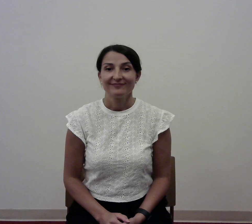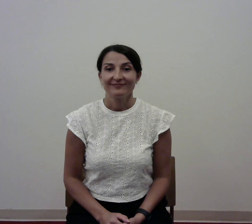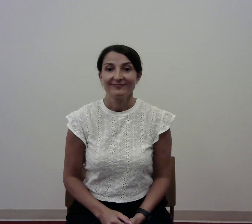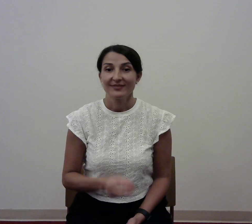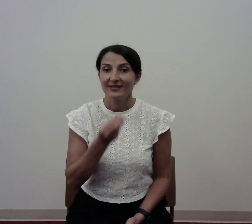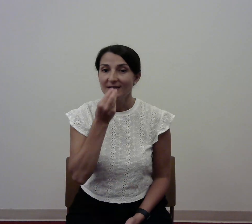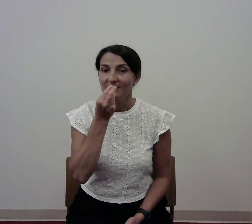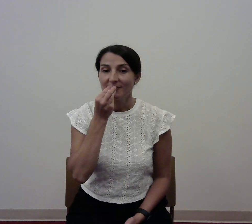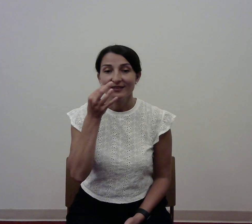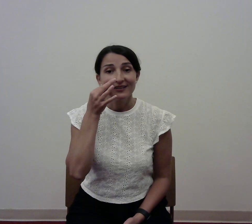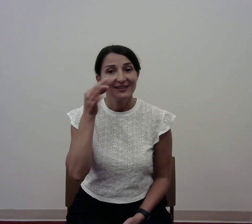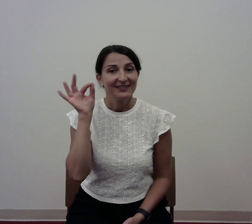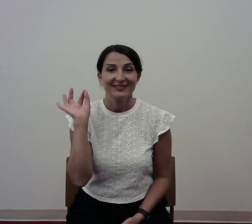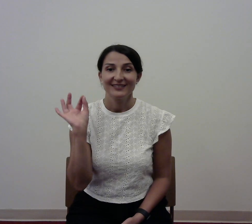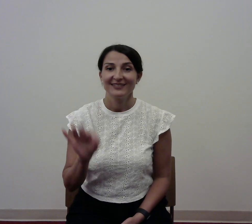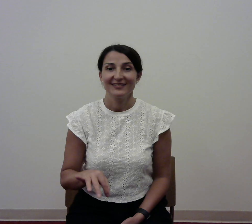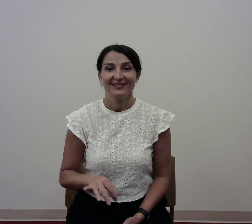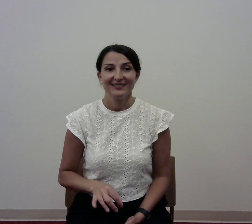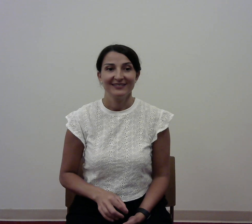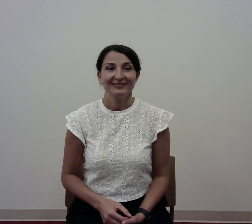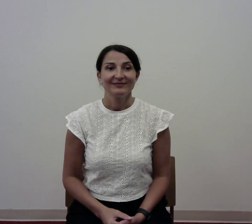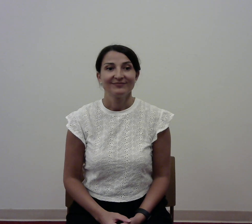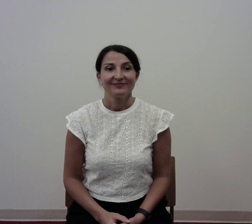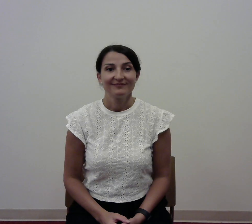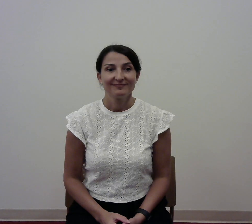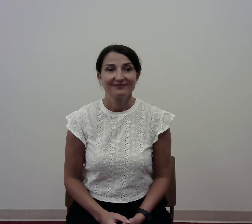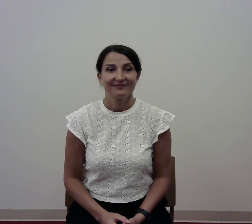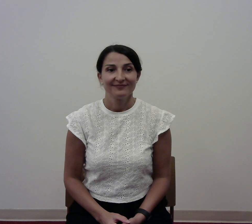Yemək dadlı idi